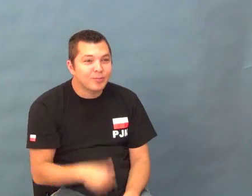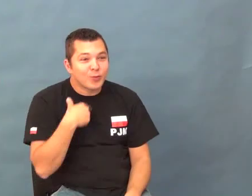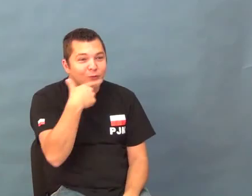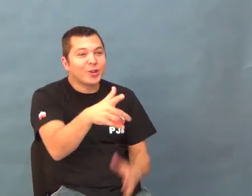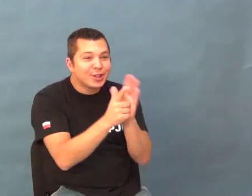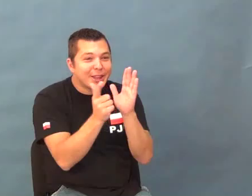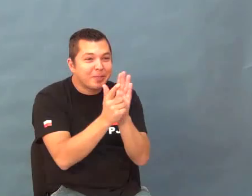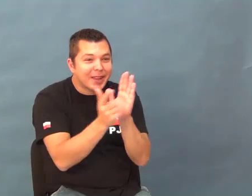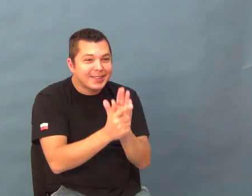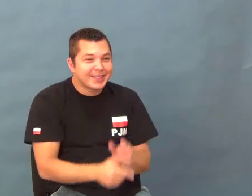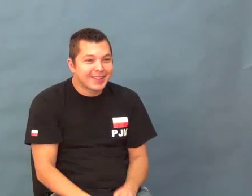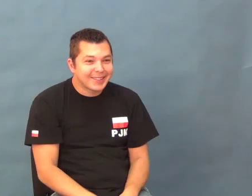Mówiłem, że o siedemnastej.